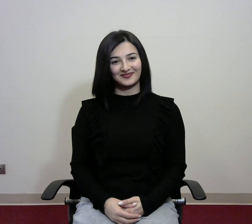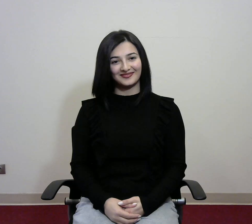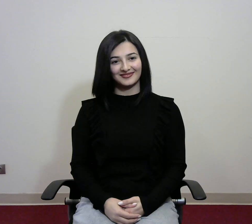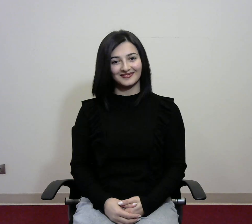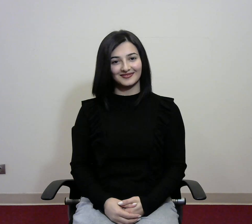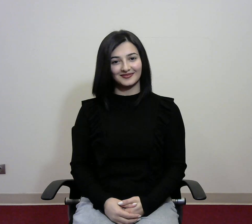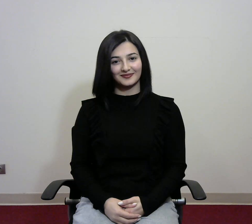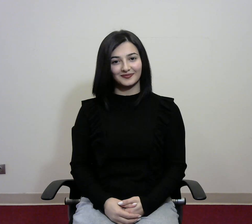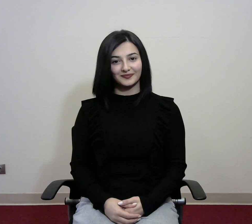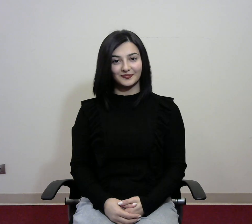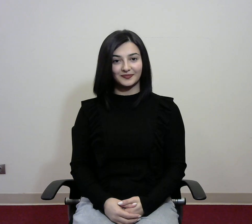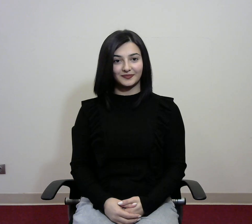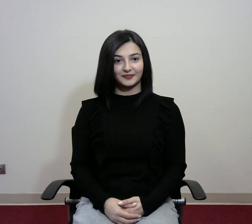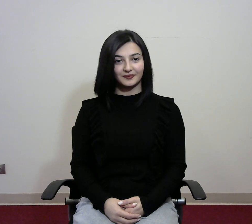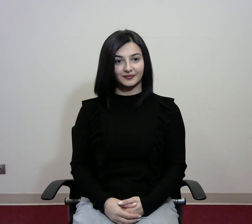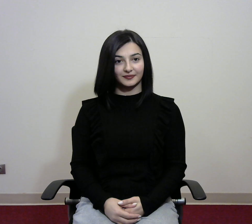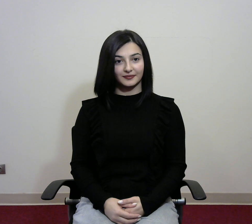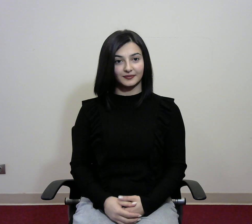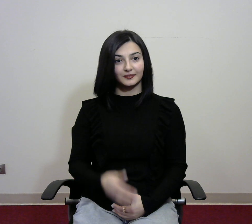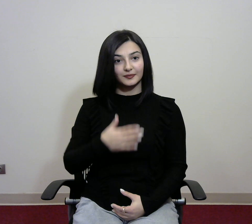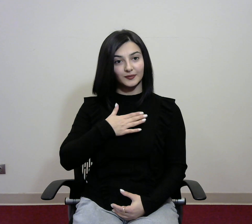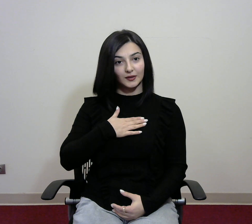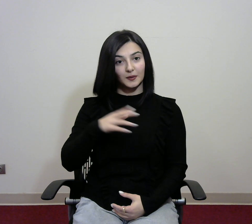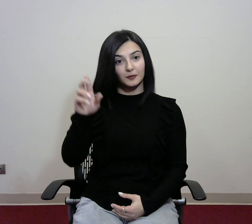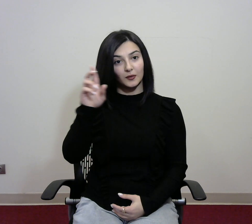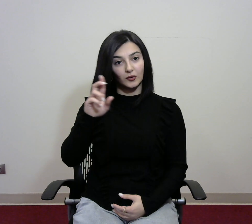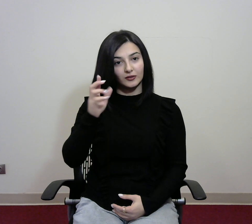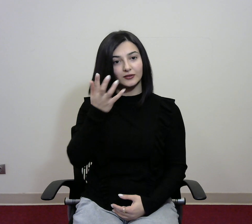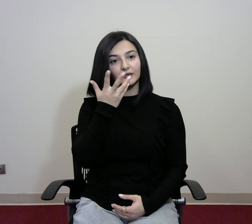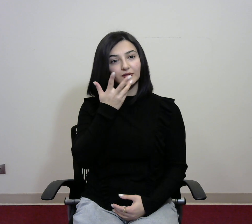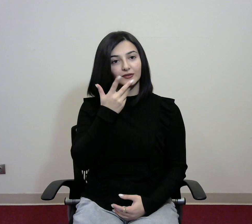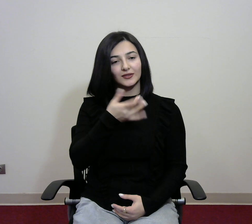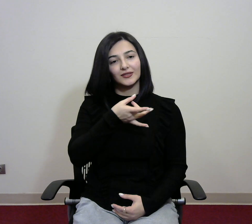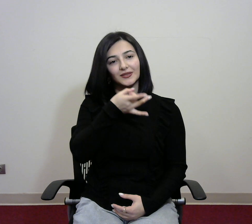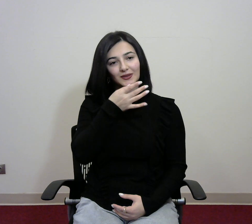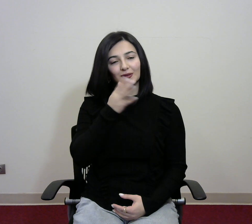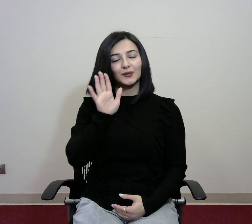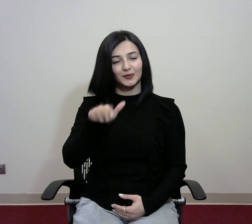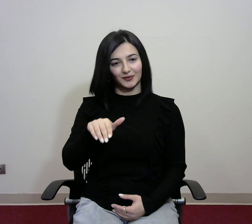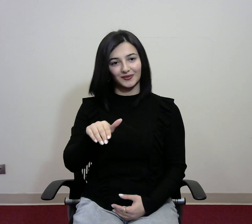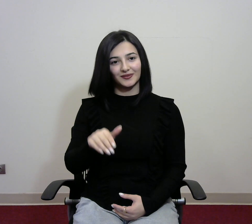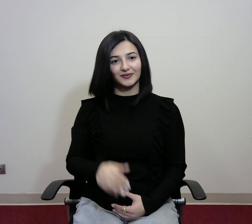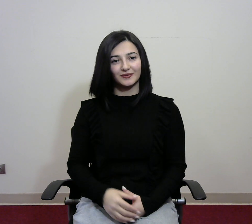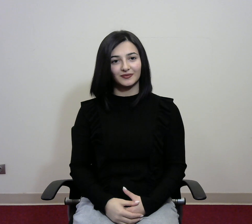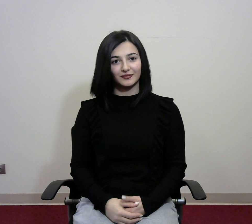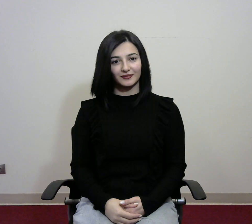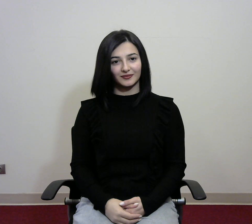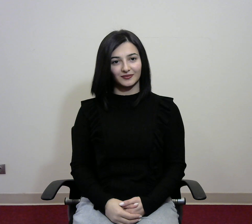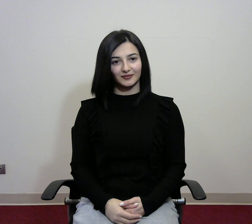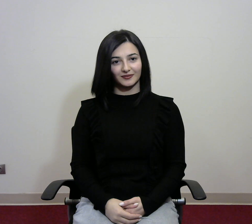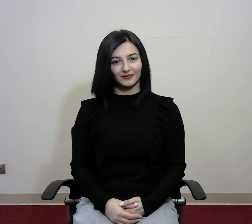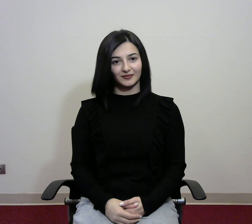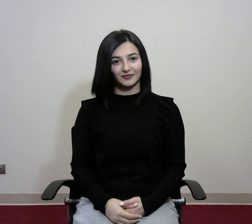Mənim bənövşəyi rəngdən xoşum gəlir